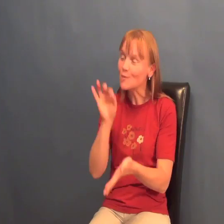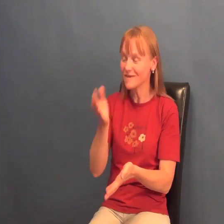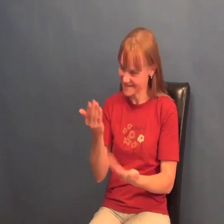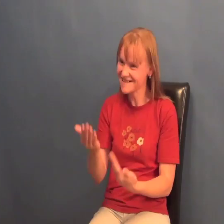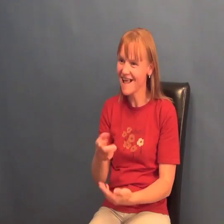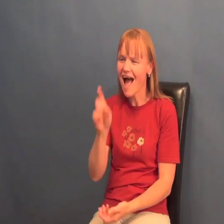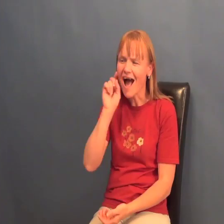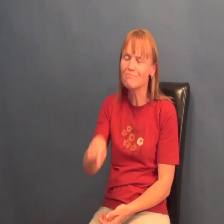Punktualnie wstawać, no.